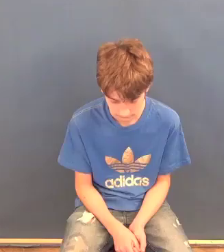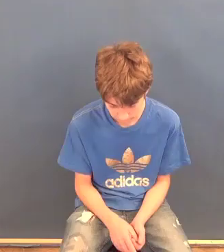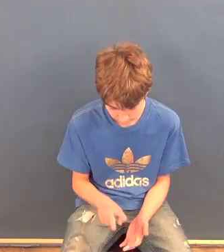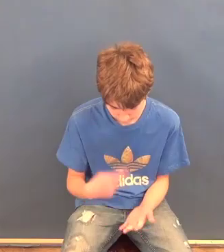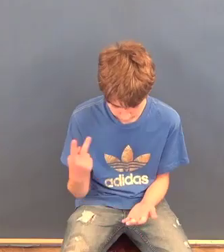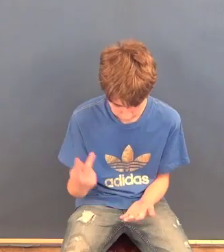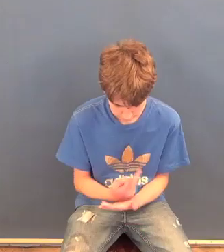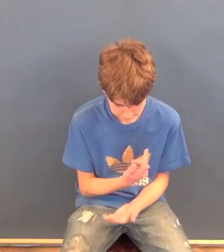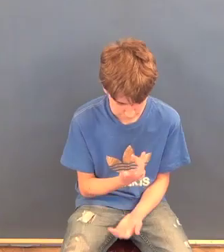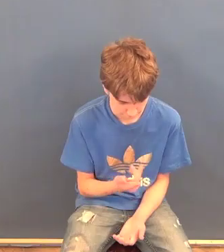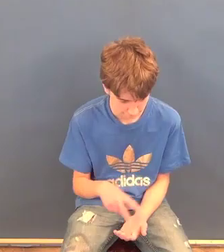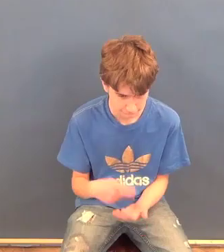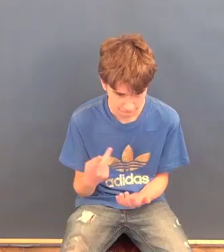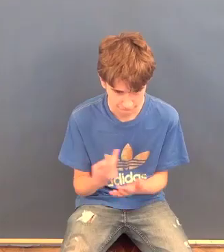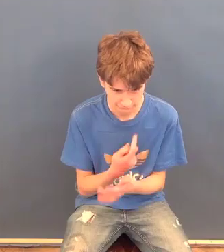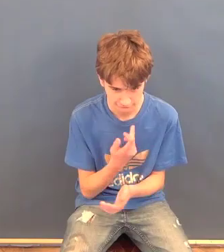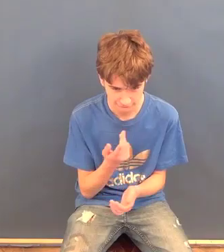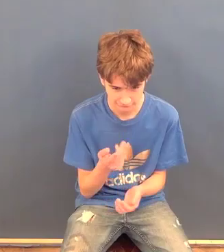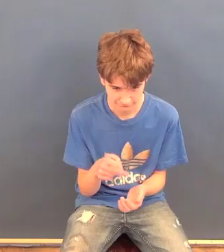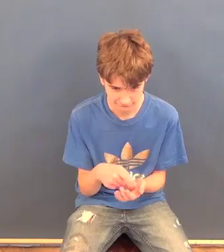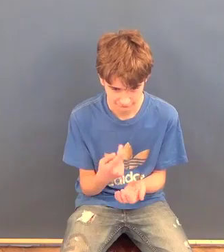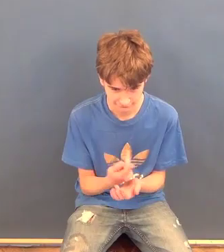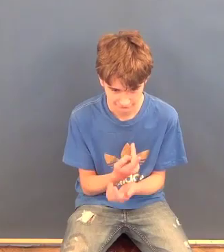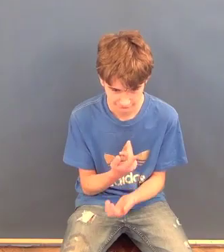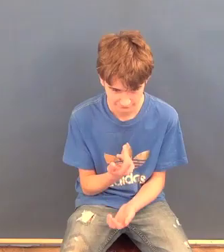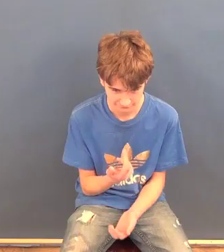Ktoś się przewraca.